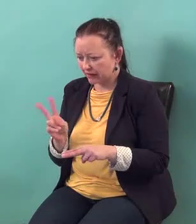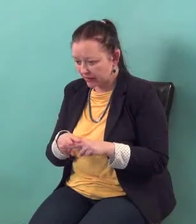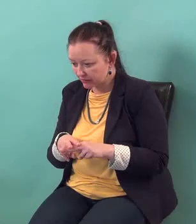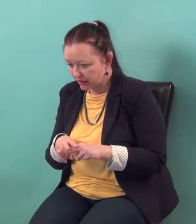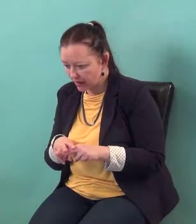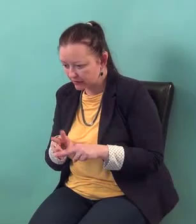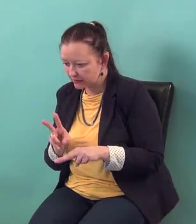Data?